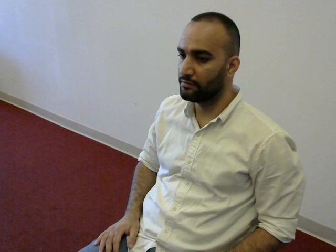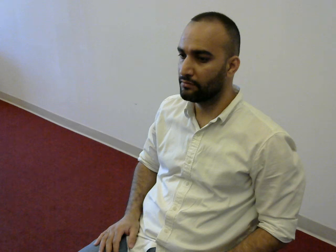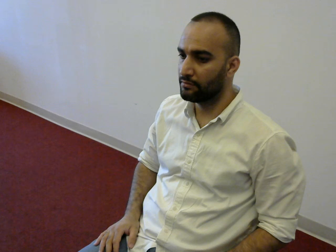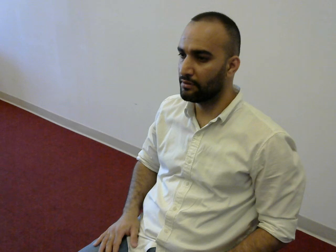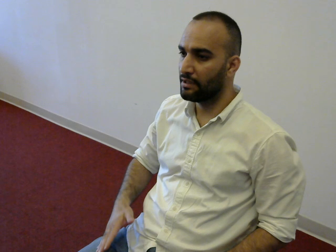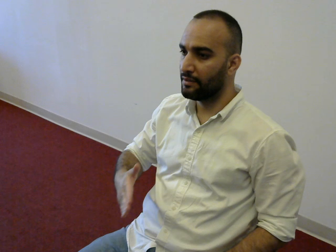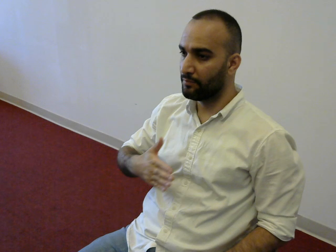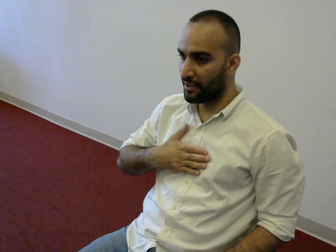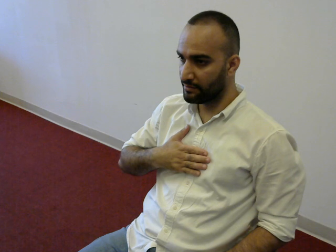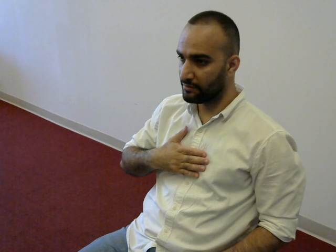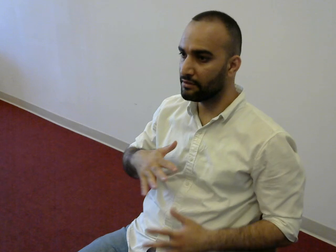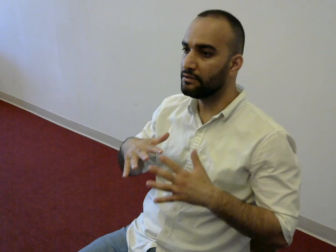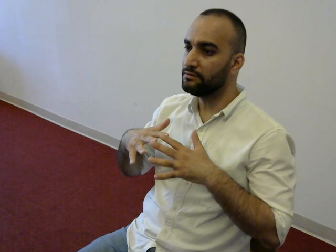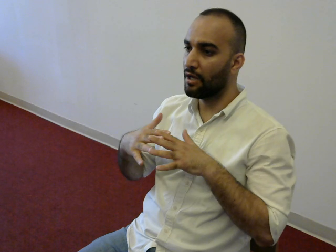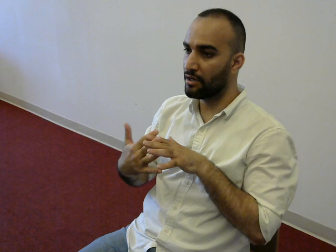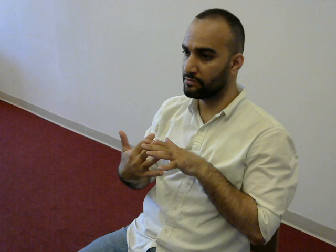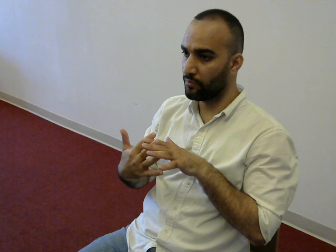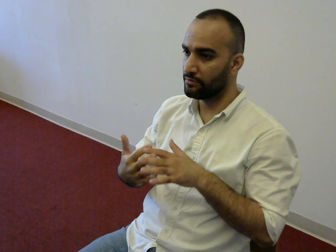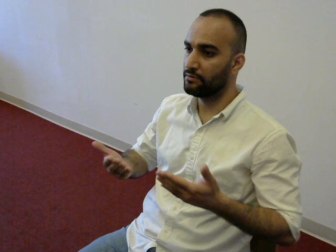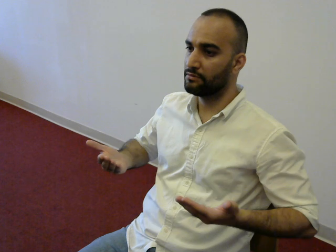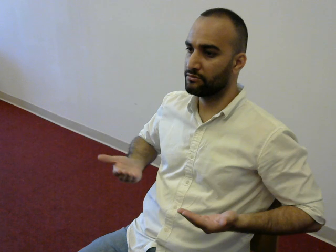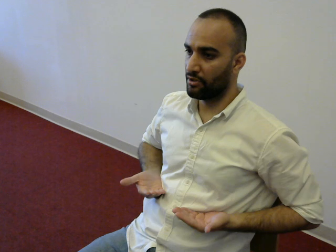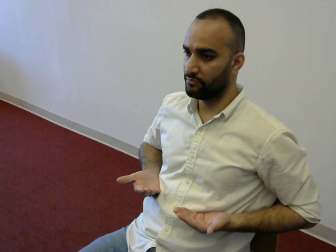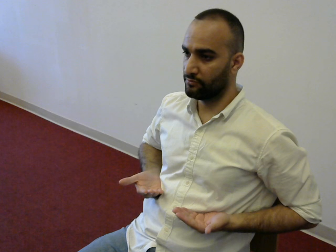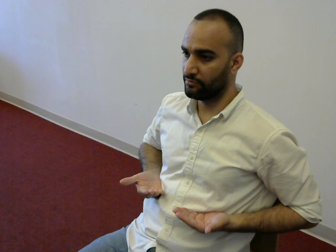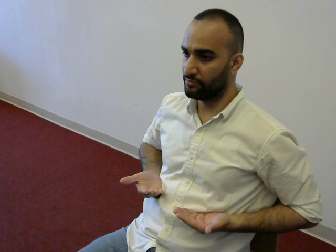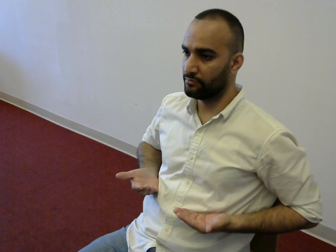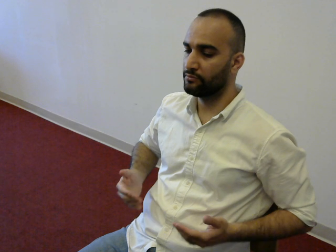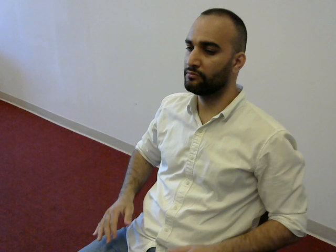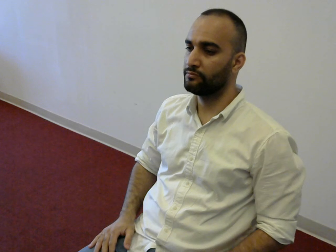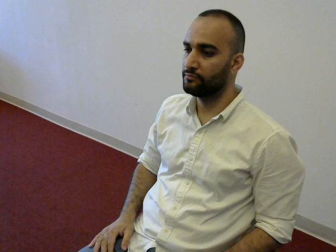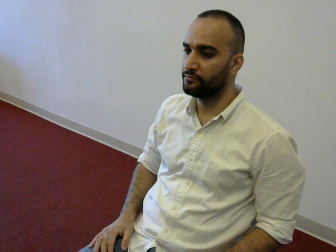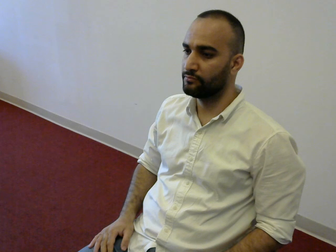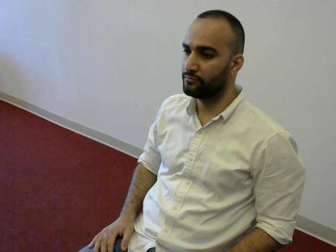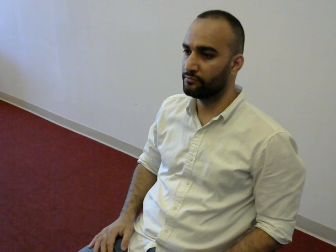Mən rayonda yaşayıram